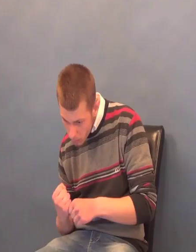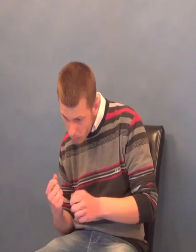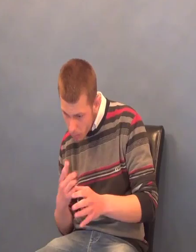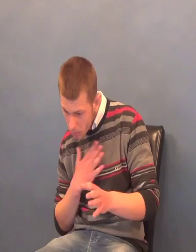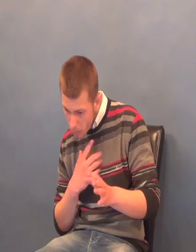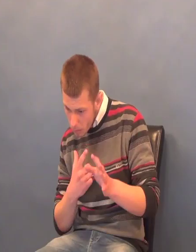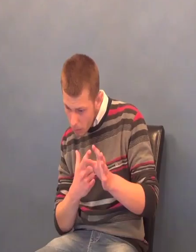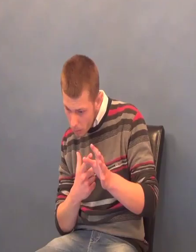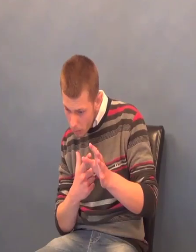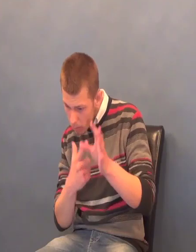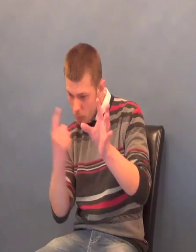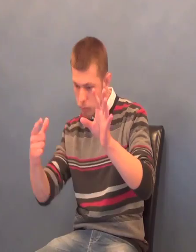Mam dwudziesty... siódmy.